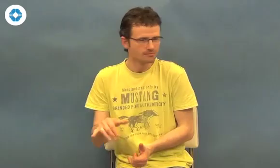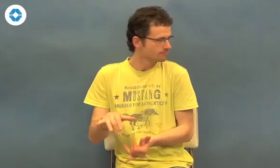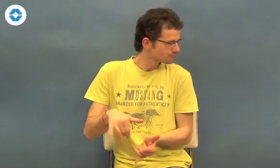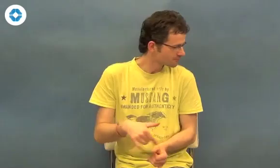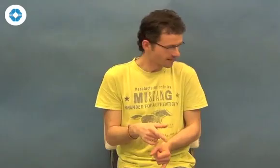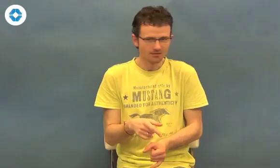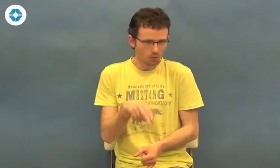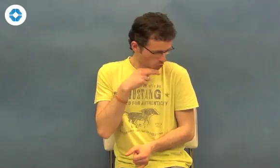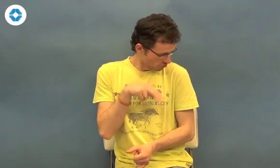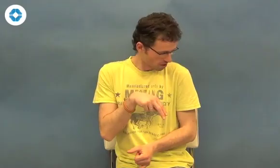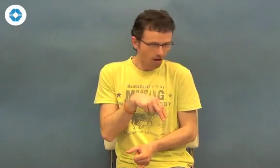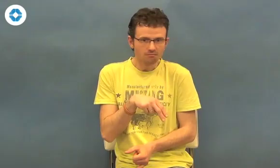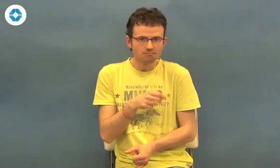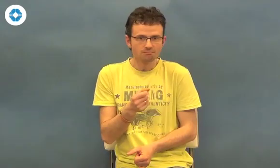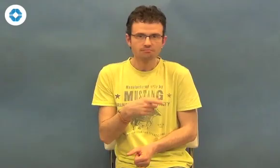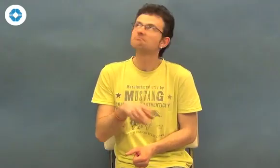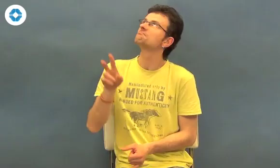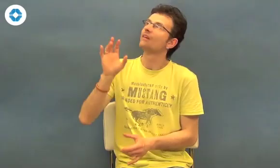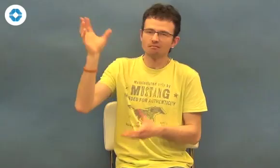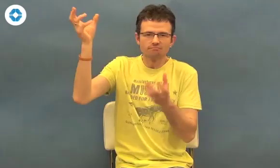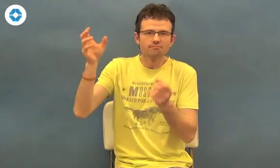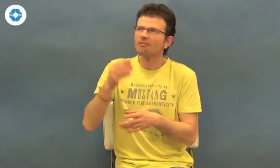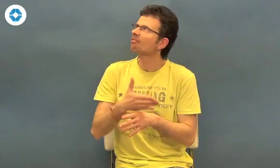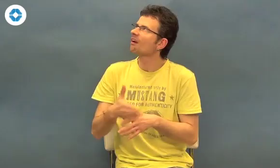Chłopak się rozglądał, zobaczył gruszki i mężczyznę, który cały czas zbierał gruszki.